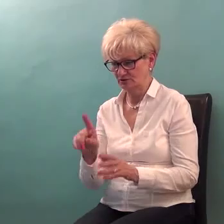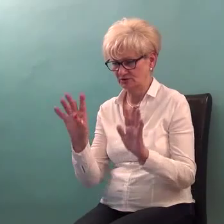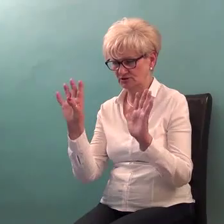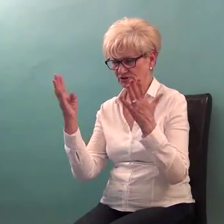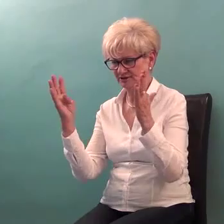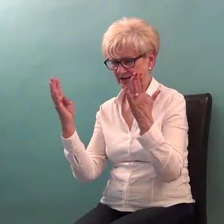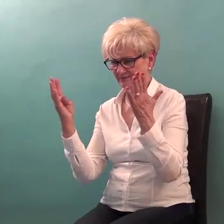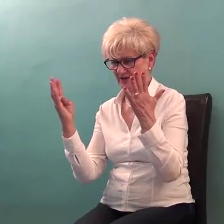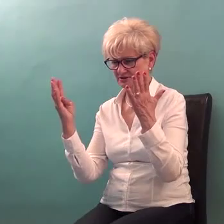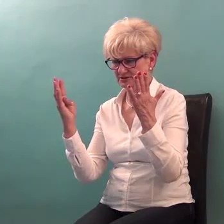Dziewiątego.